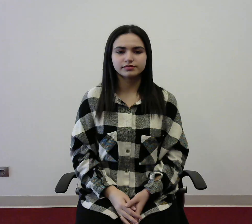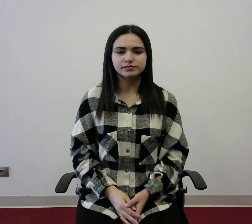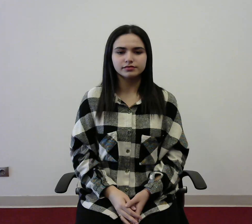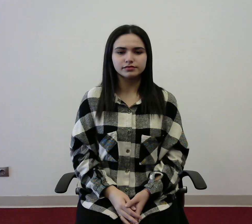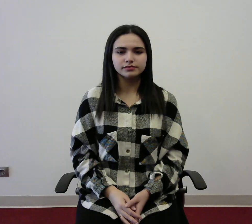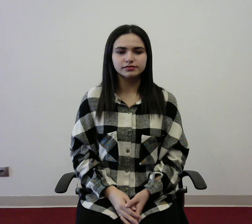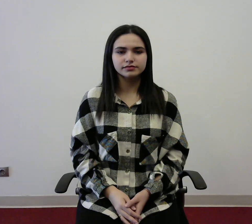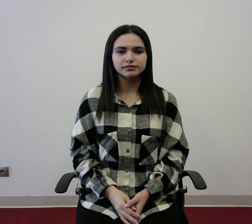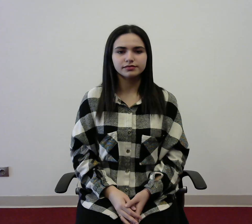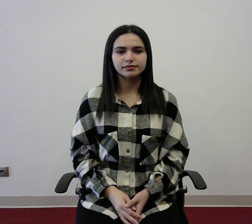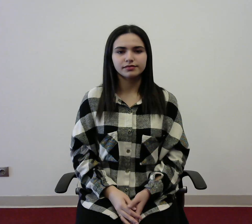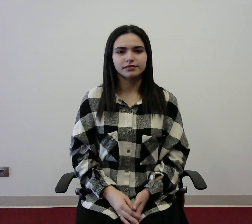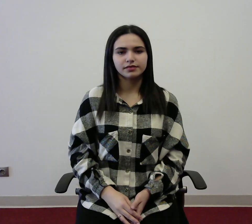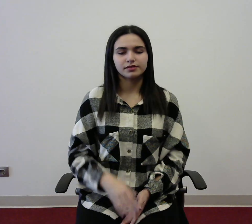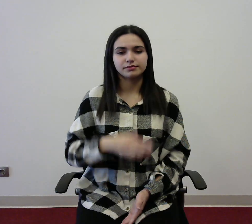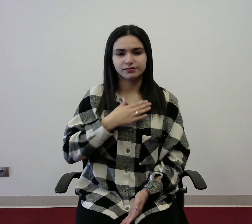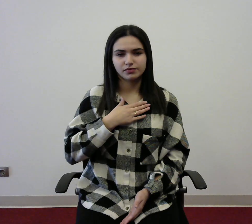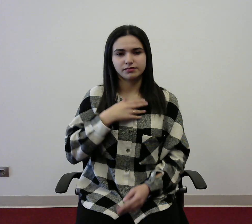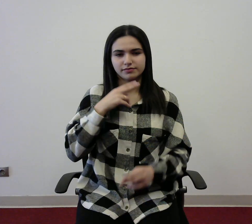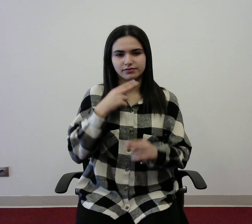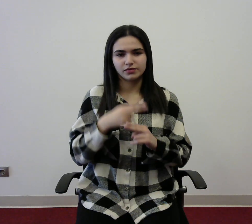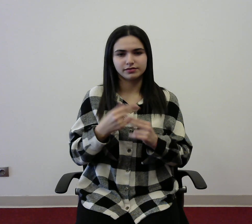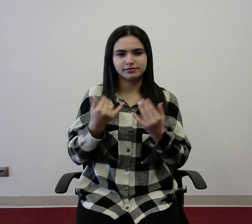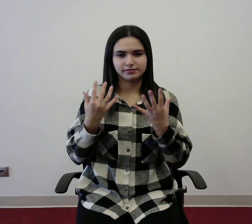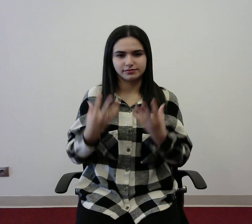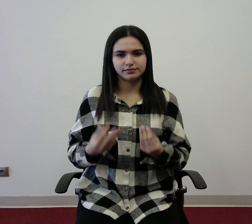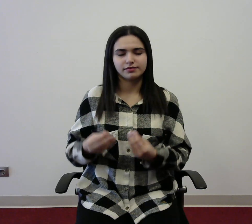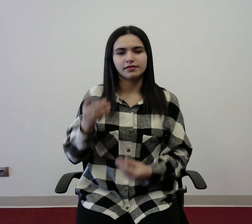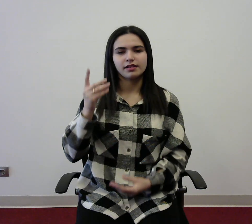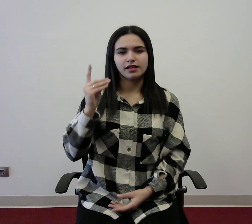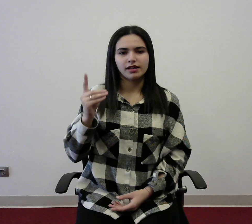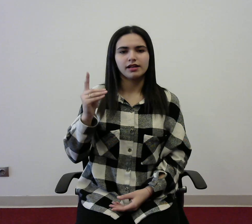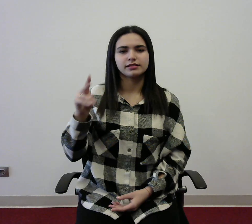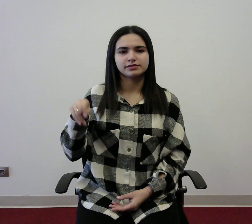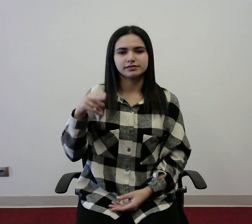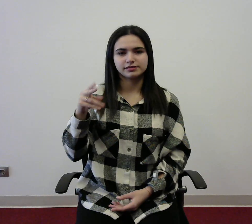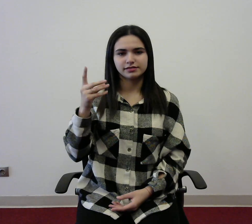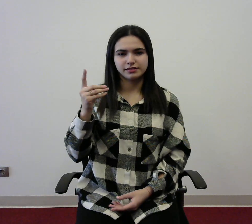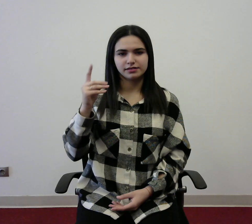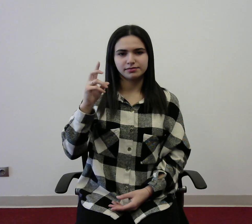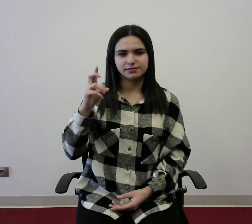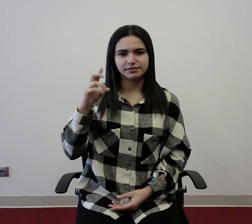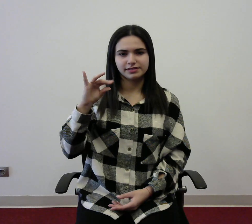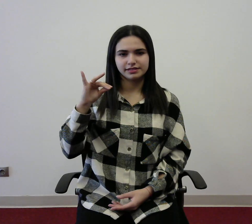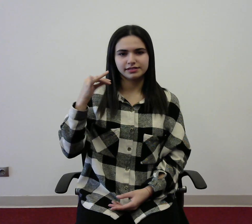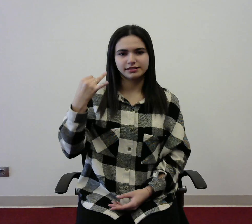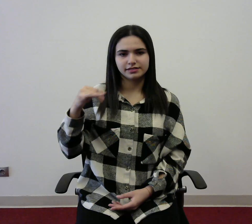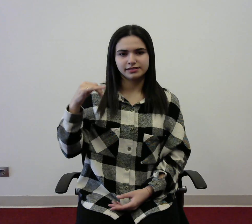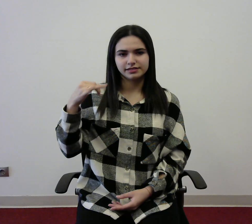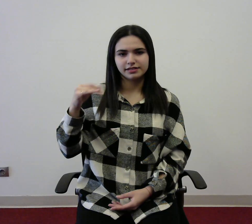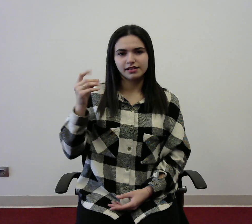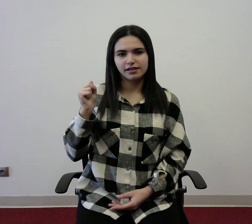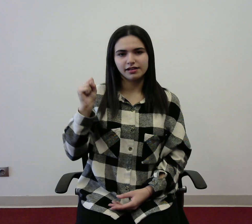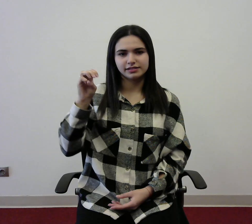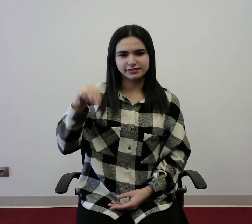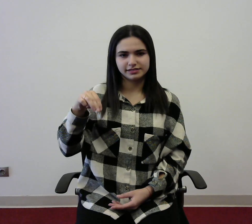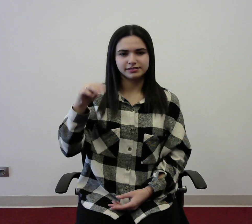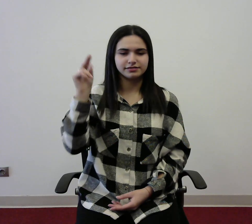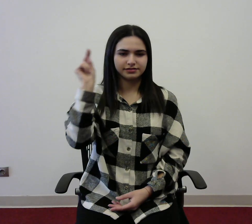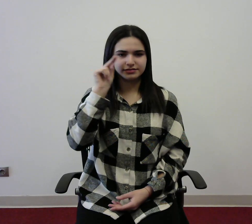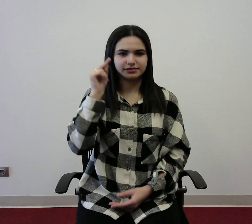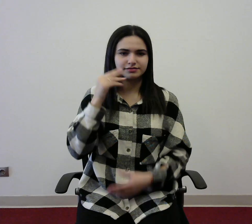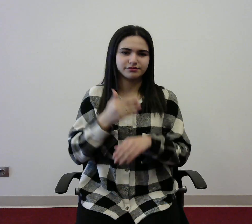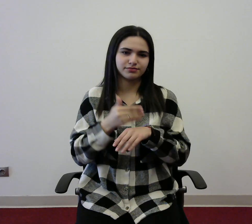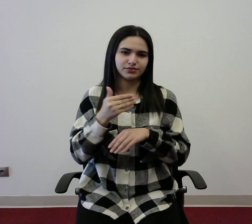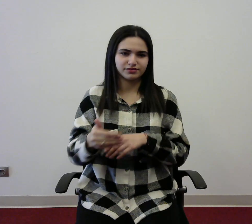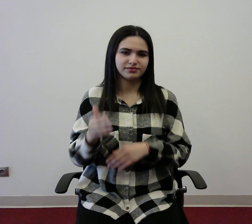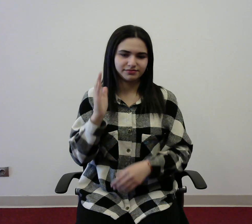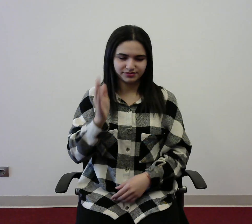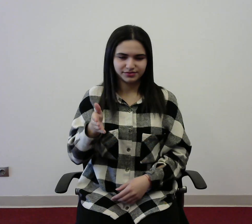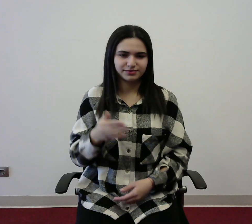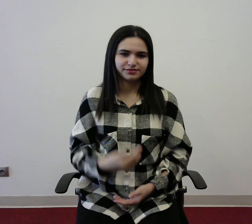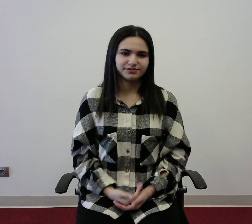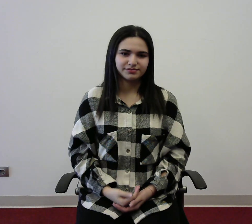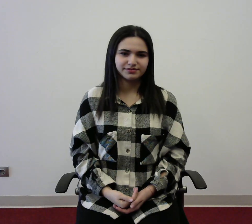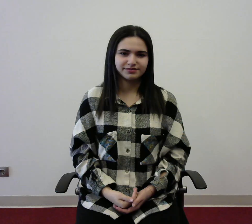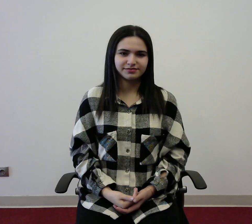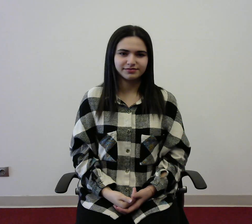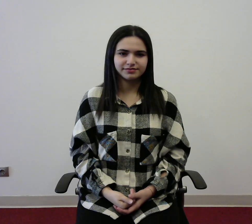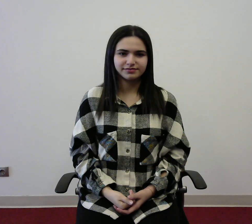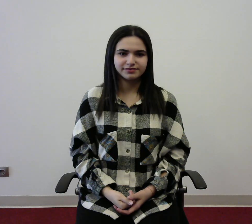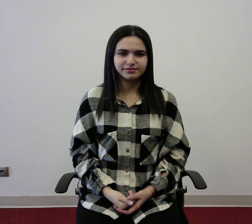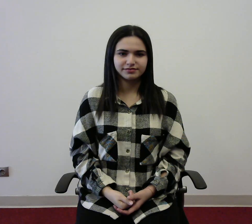Mənim bacım bu gün ədəbiyyat dərsinə gecikəcək